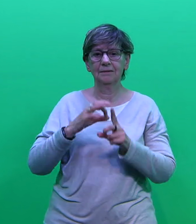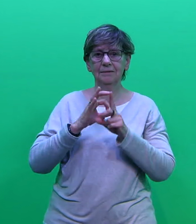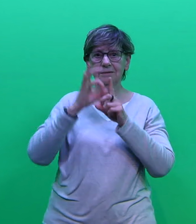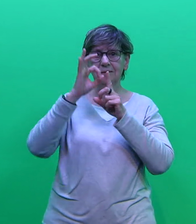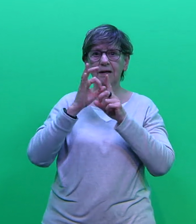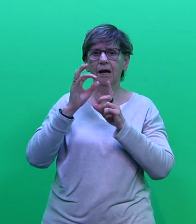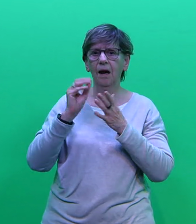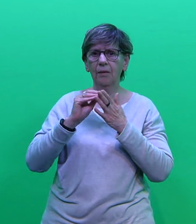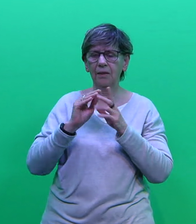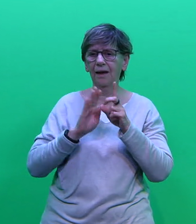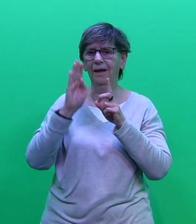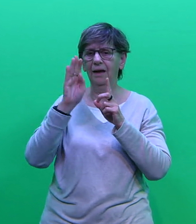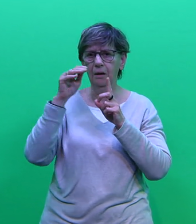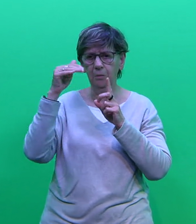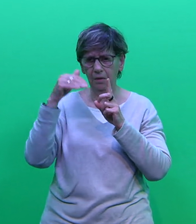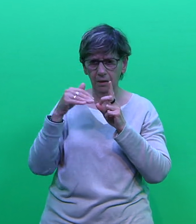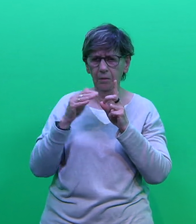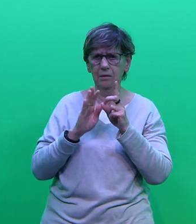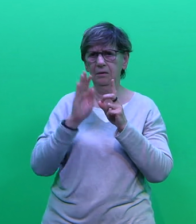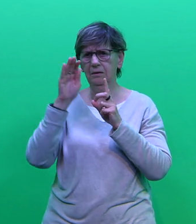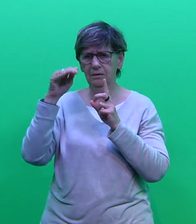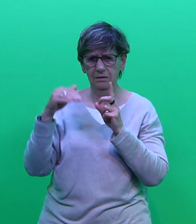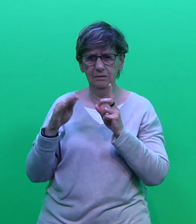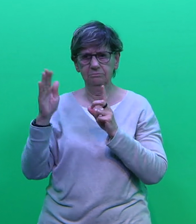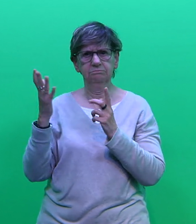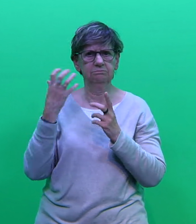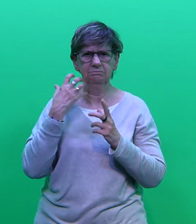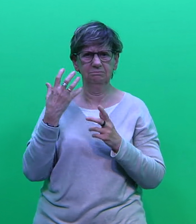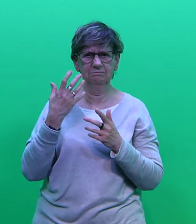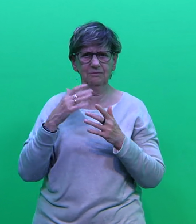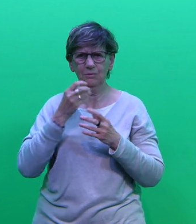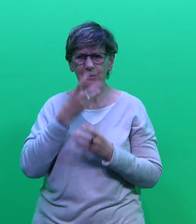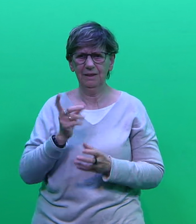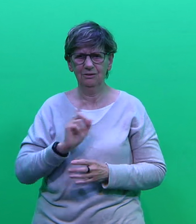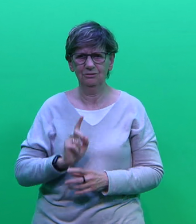De vegades la temperatura puja i baixa, puja i baixa, és estrany, no està bé.